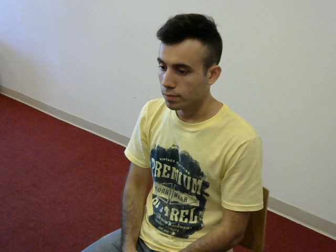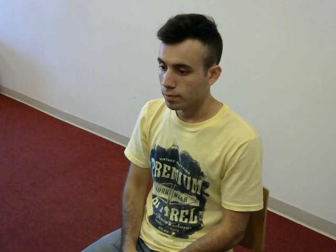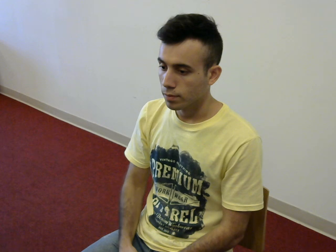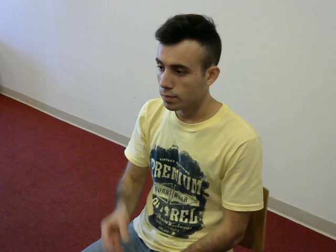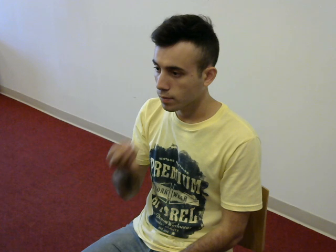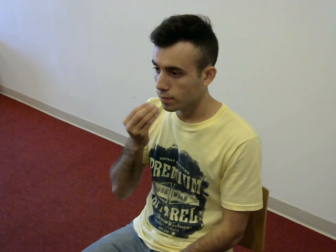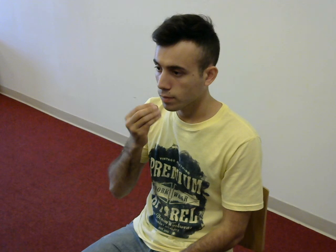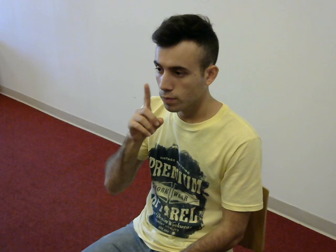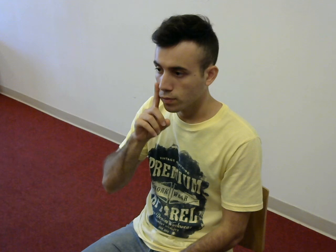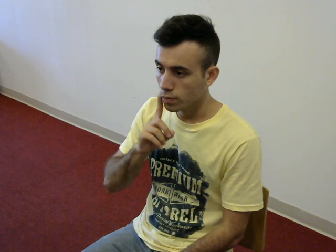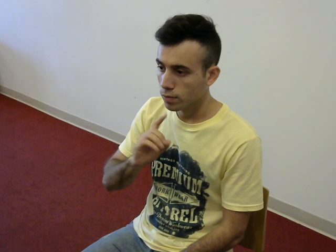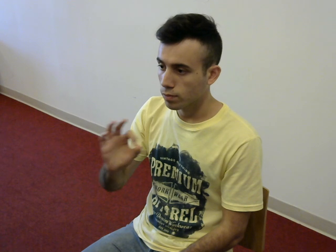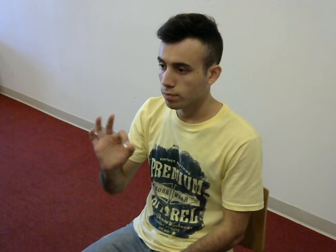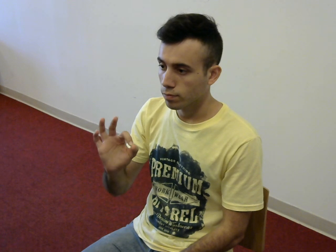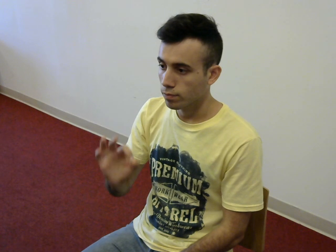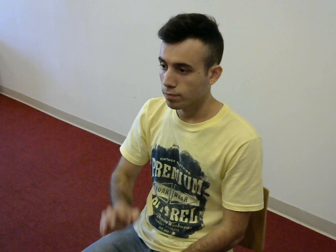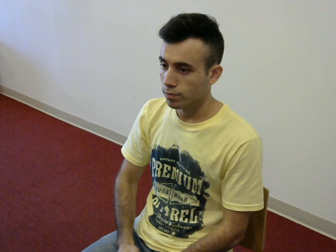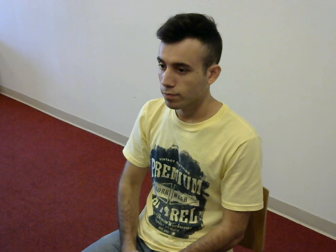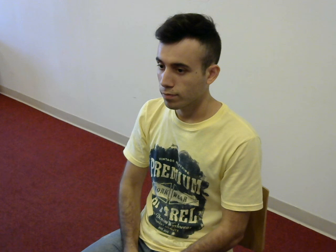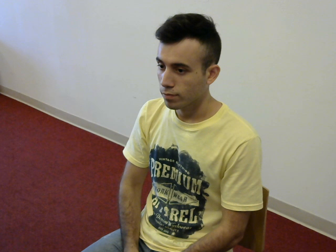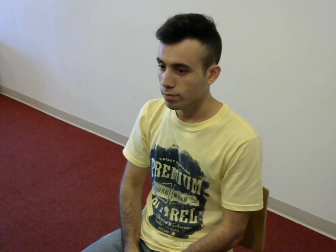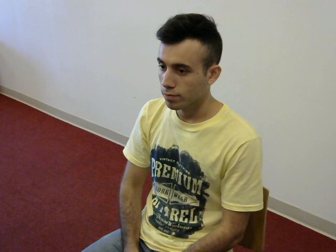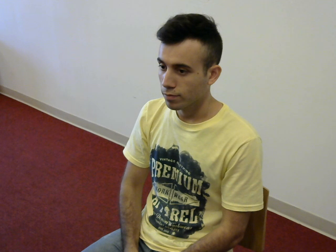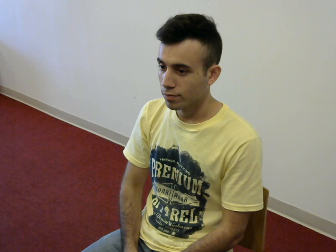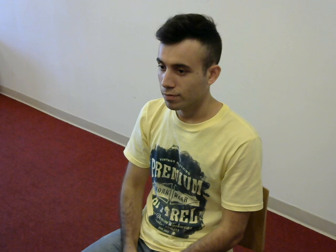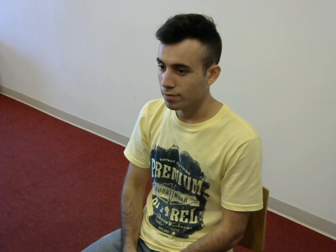Yemək dadlı idi